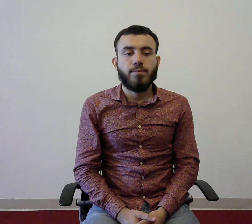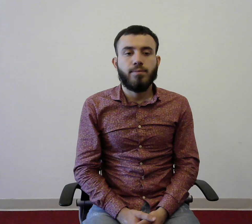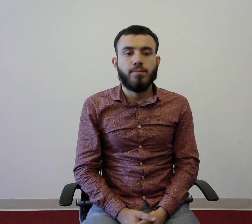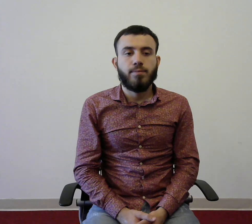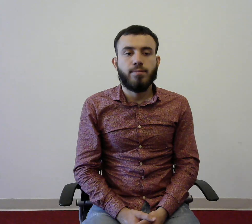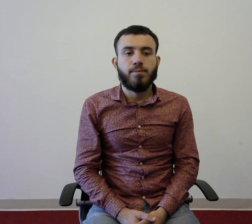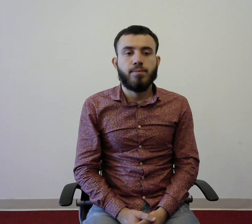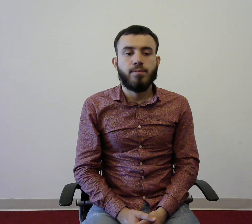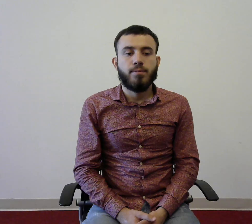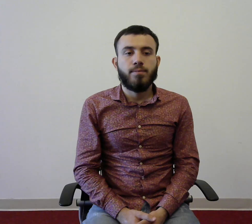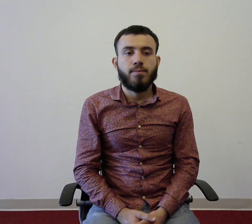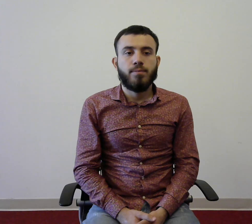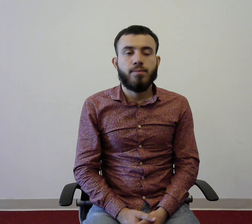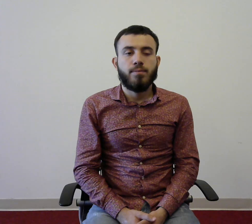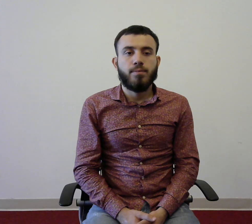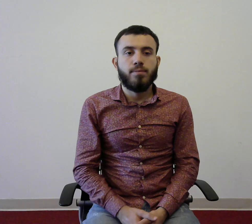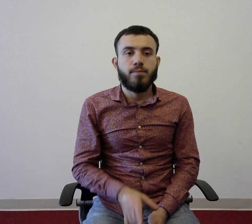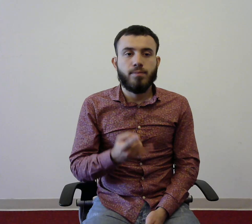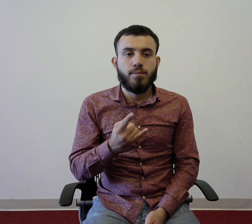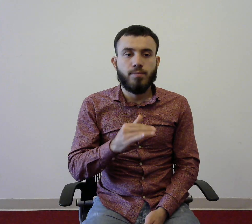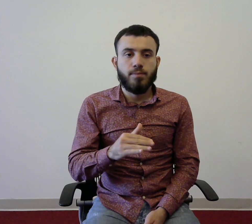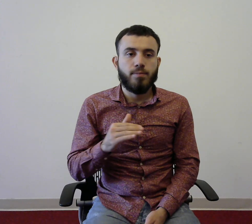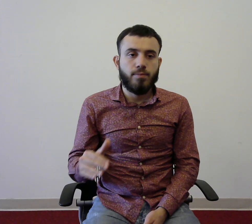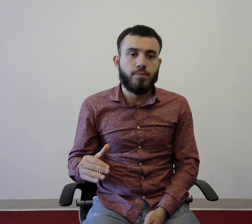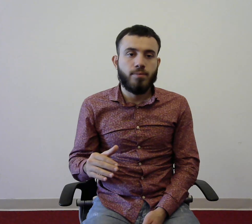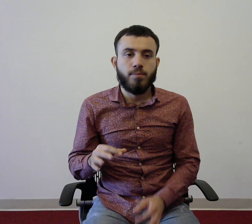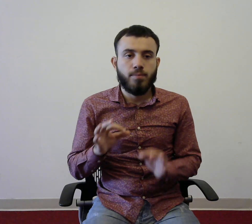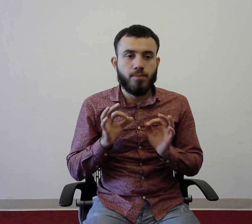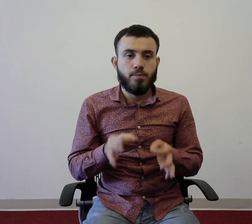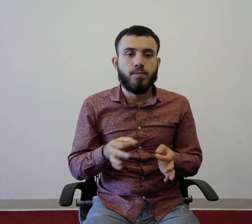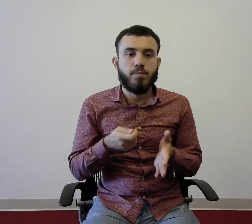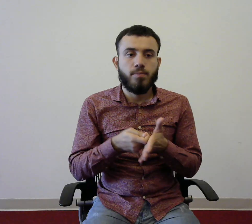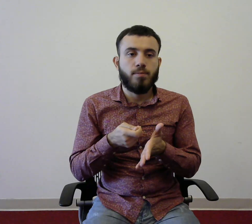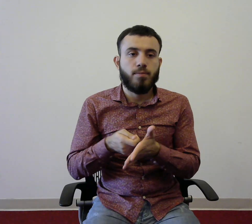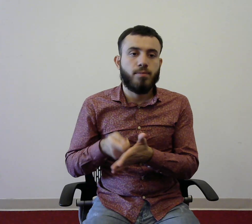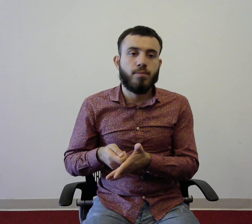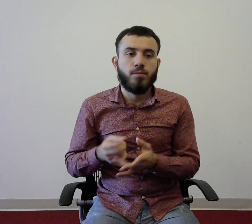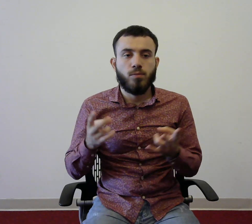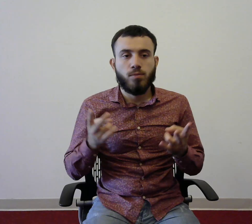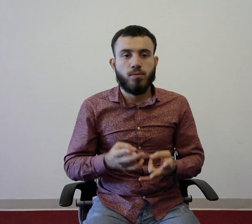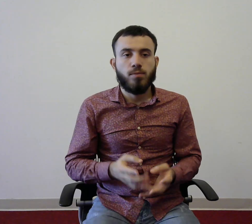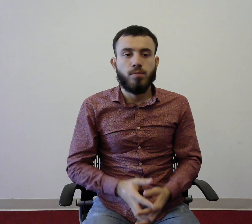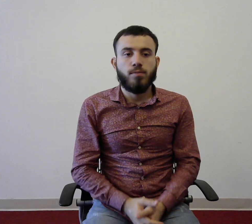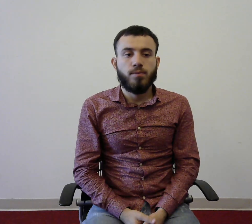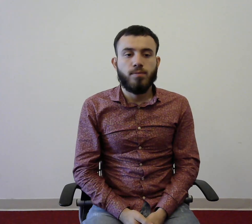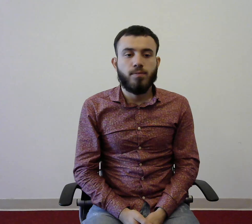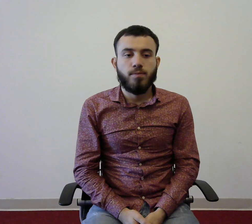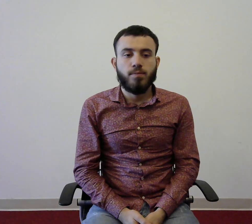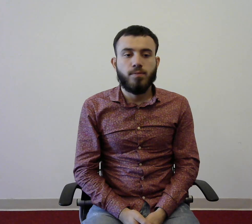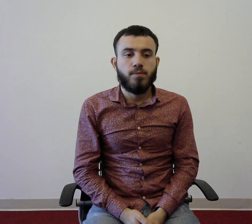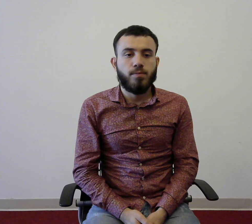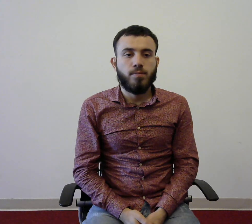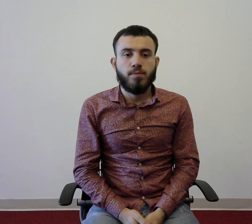Uşaqları düzgün qidalandırmaq lazımdır